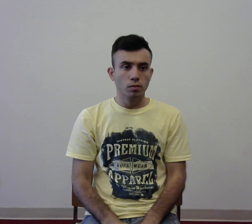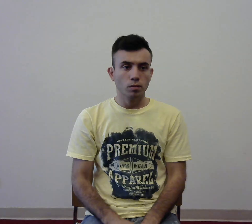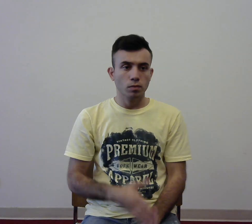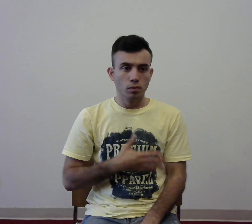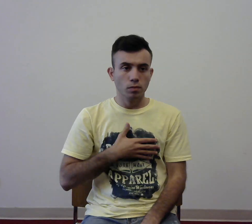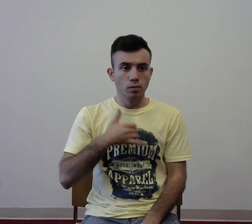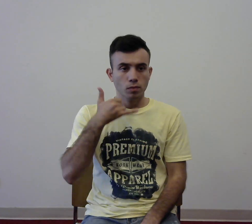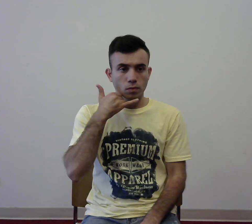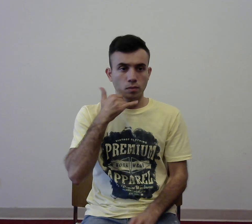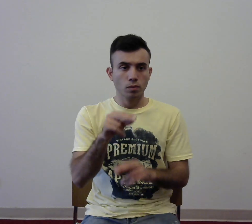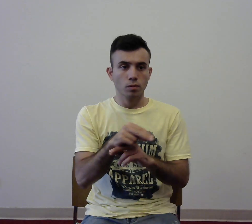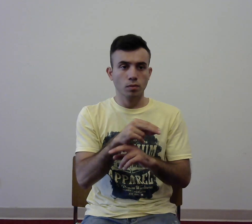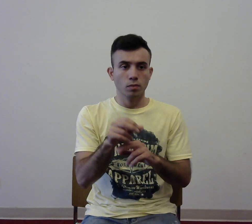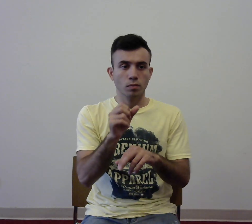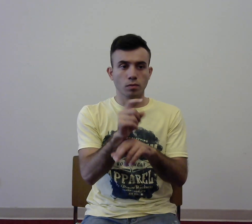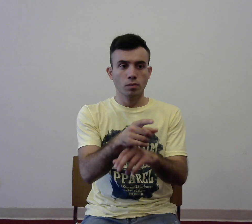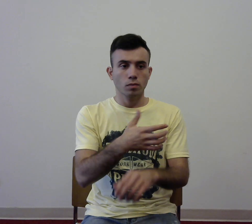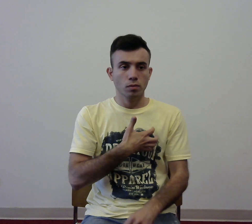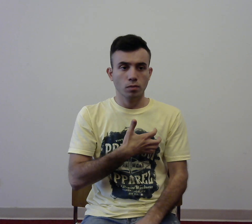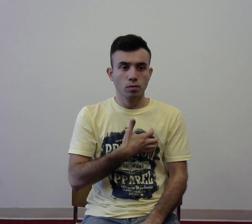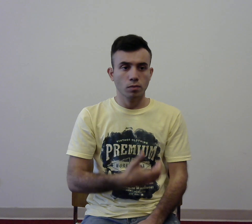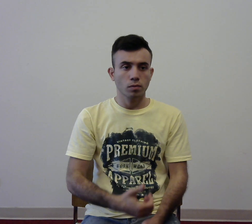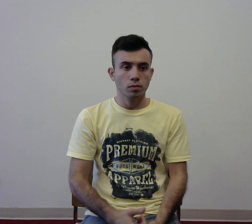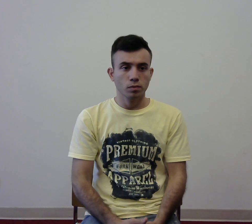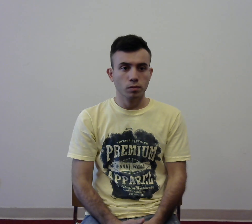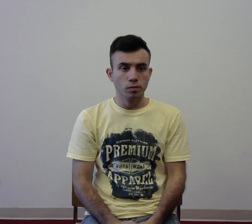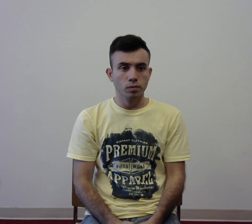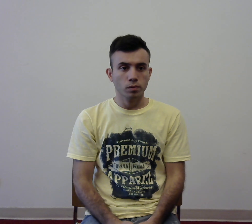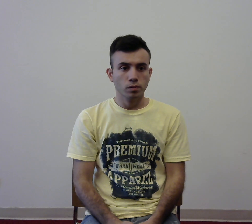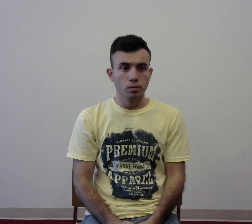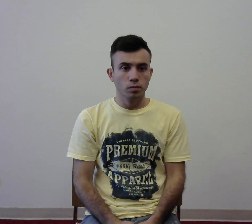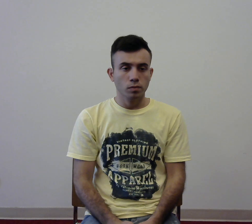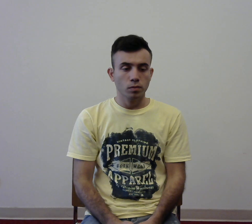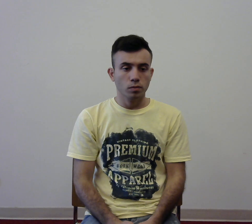Mən telefonu təmir etdirmək istəyirəm